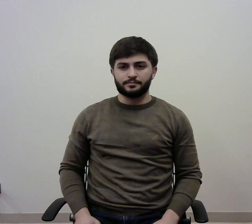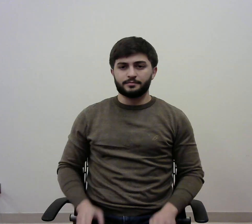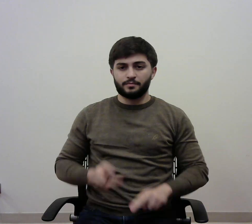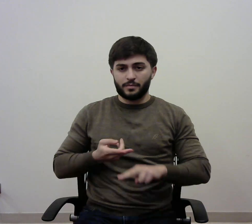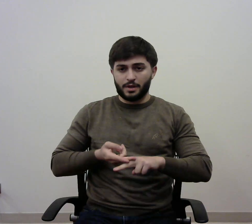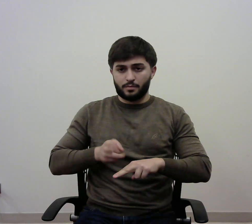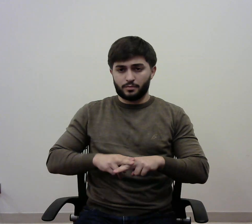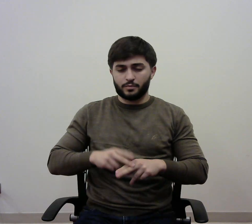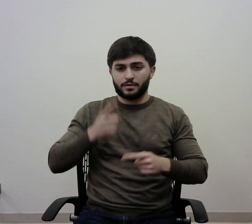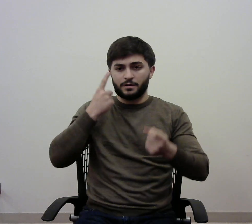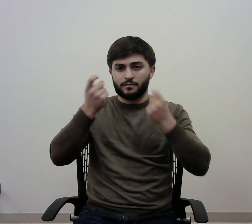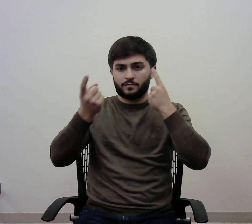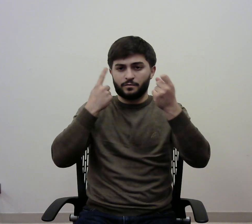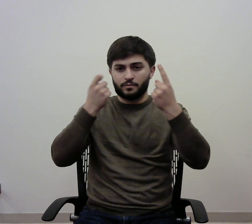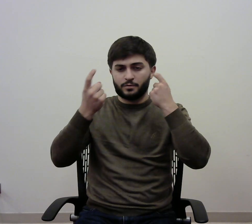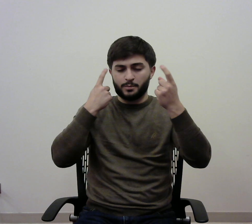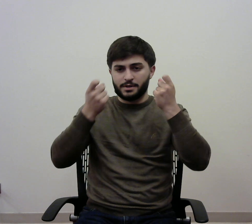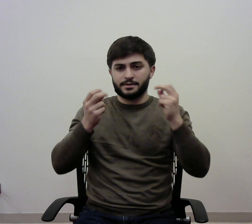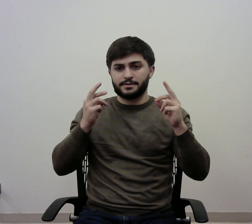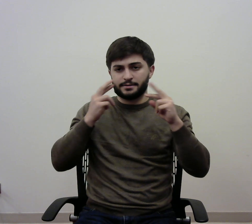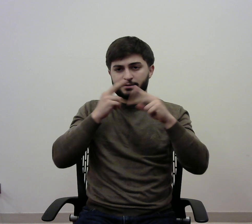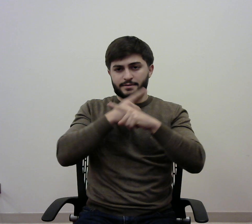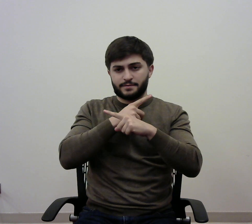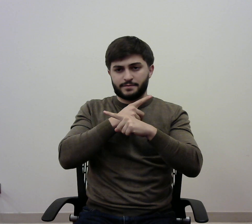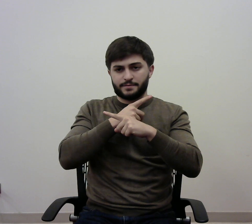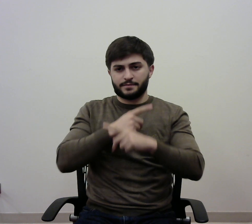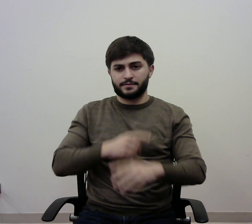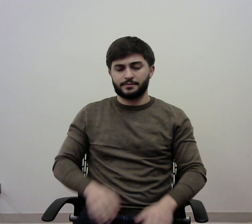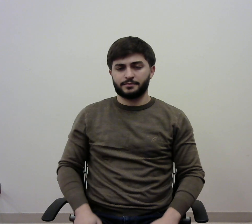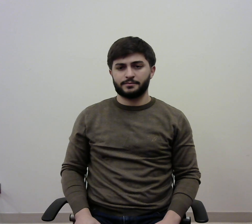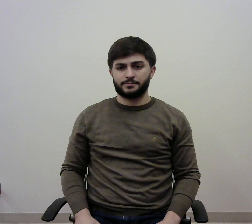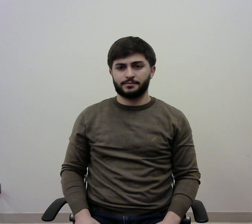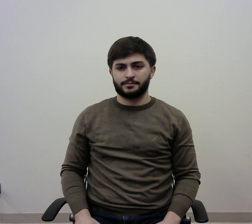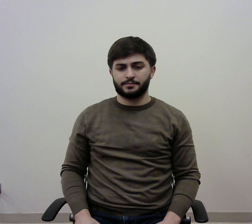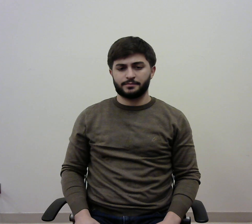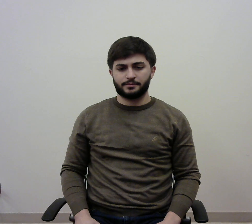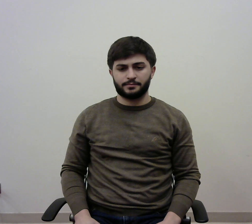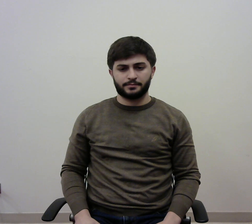Bu məlumat səhvdir